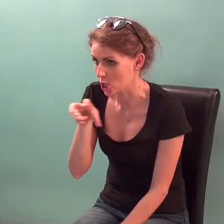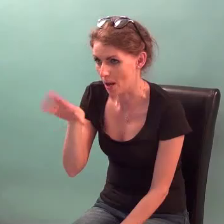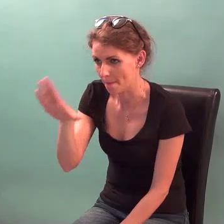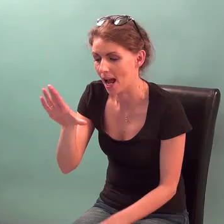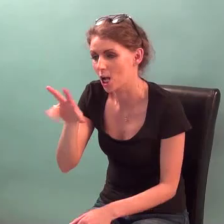Czy masz...